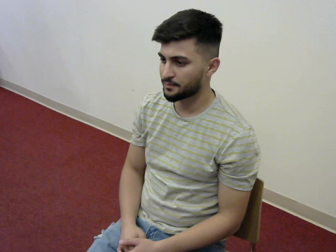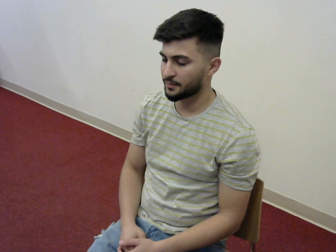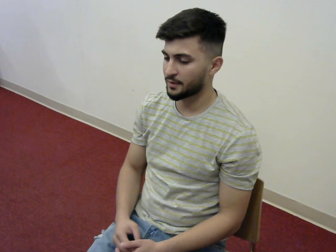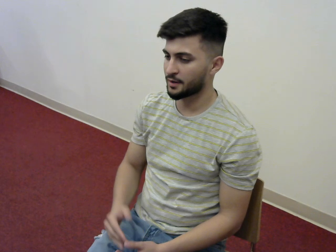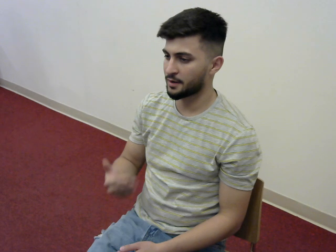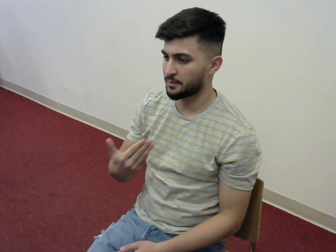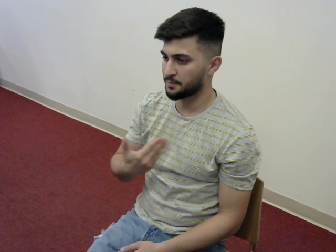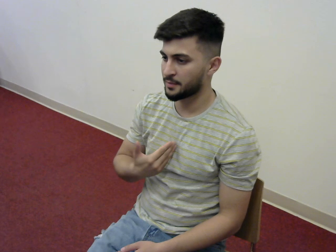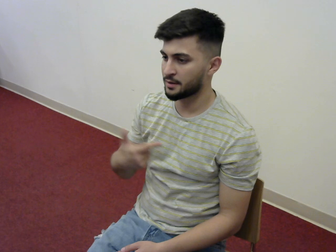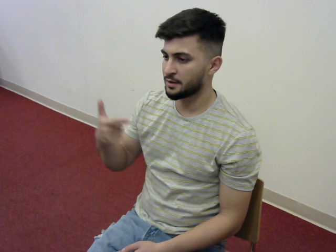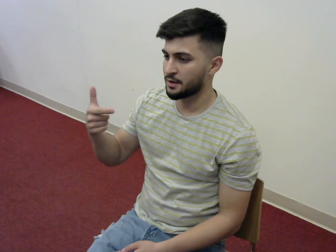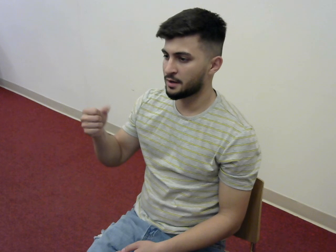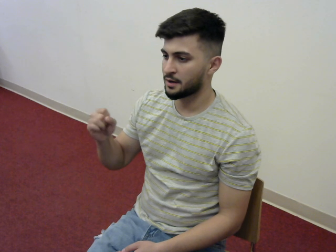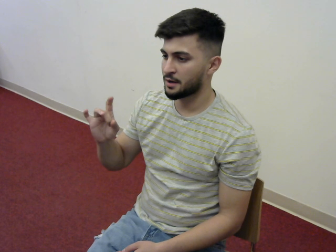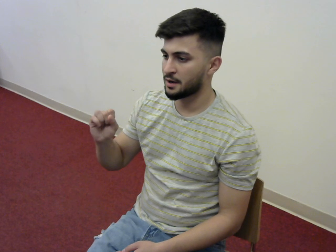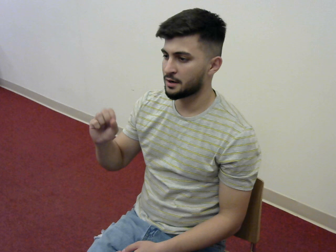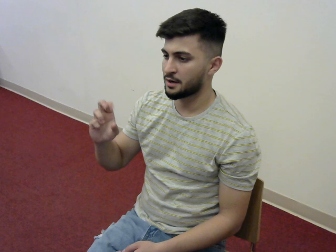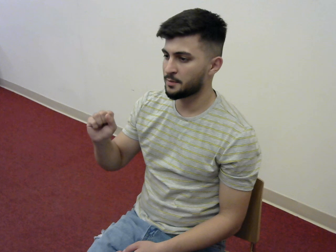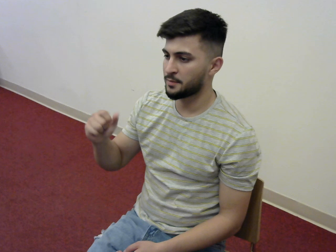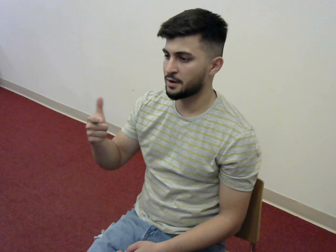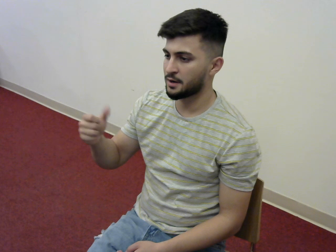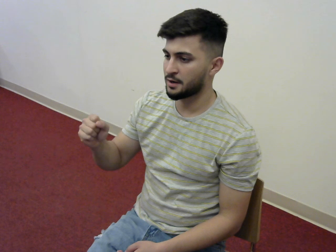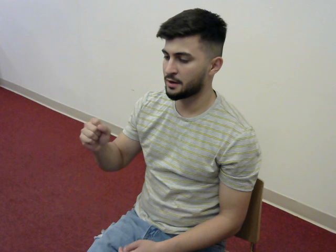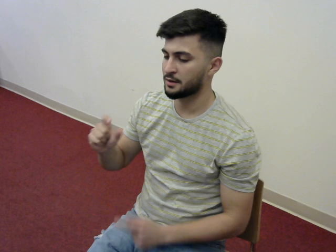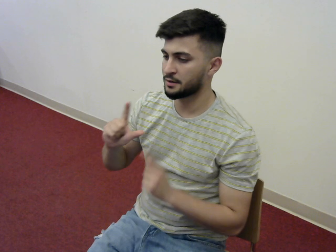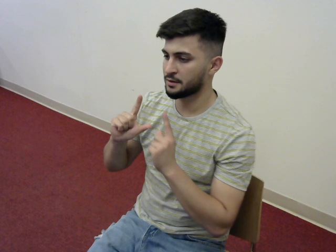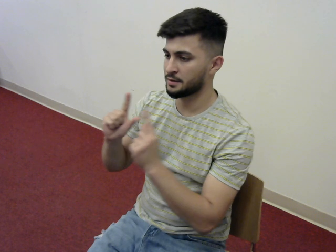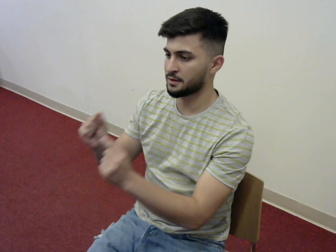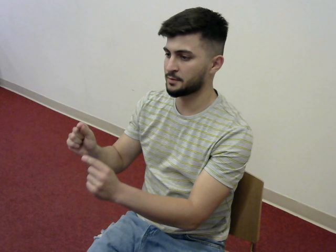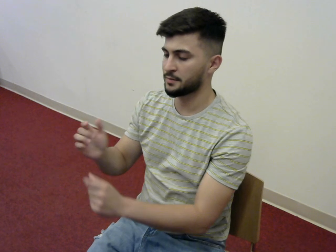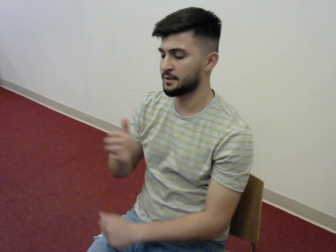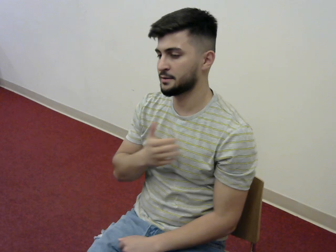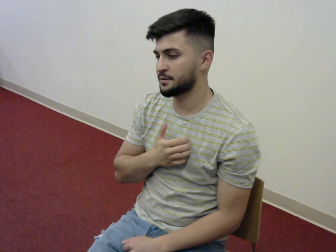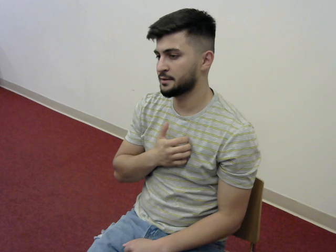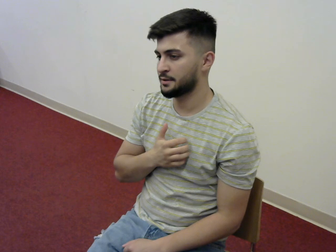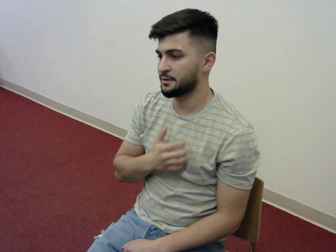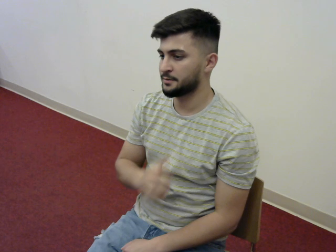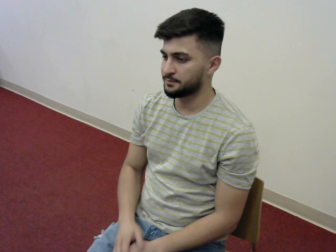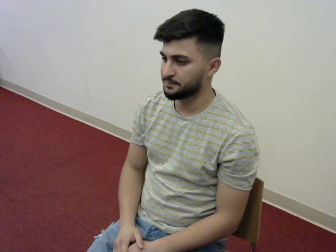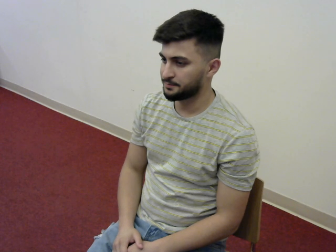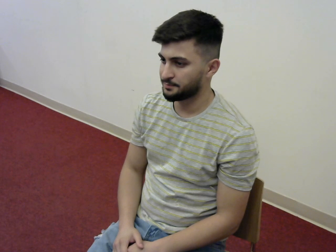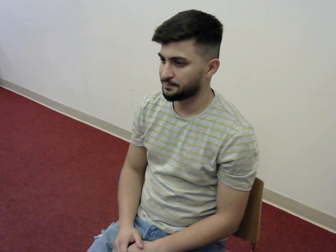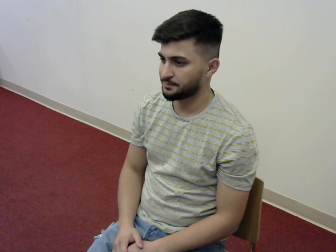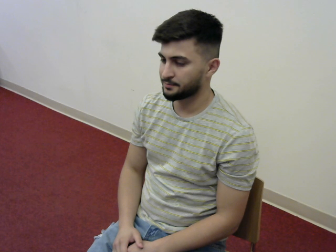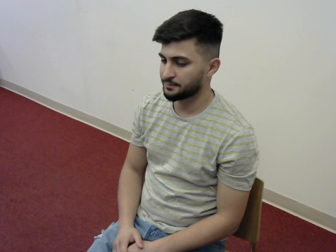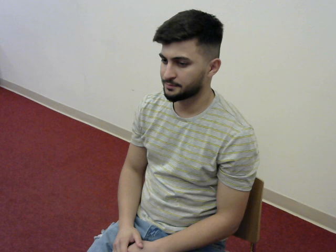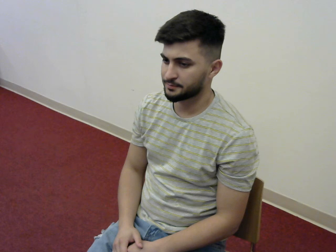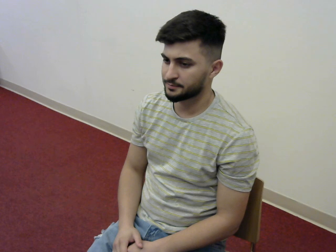Mən Qarabağa getmək istəyirəm